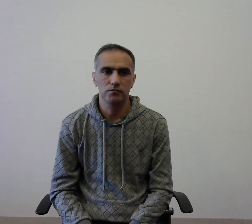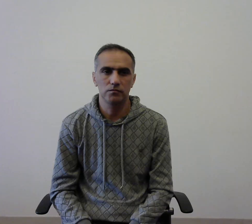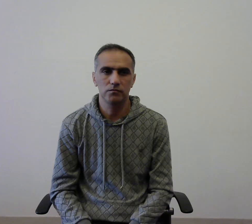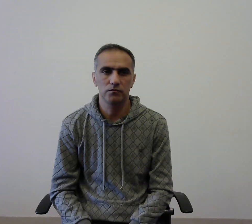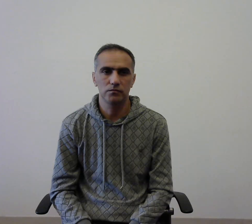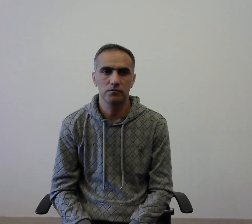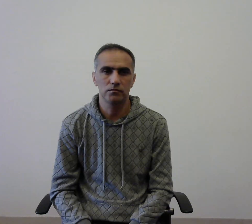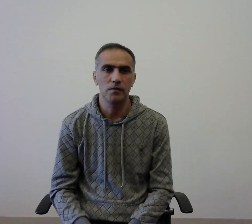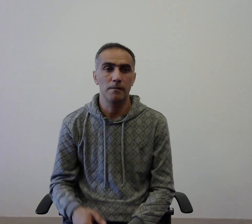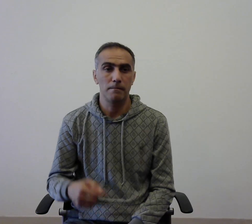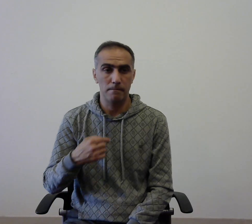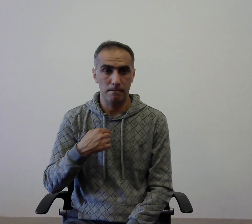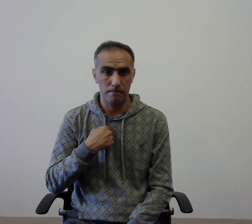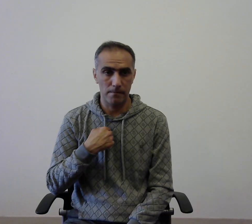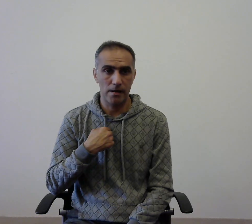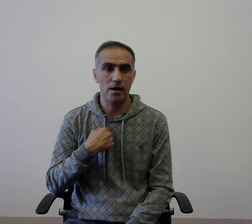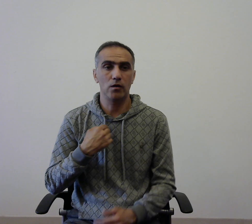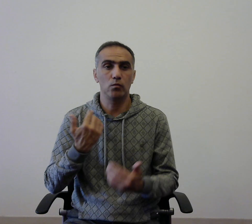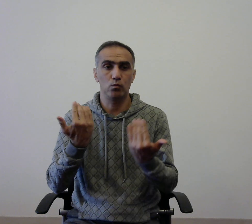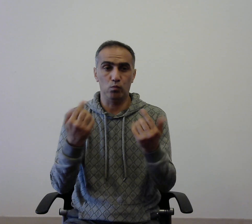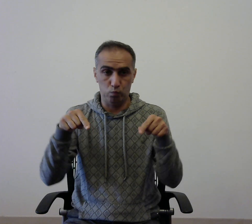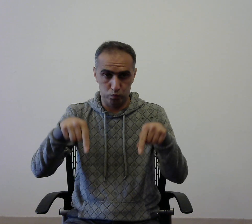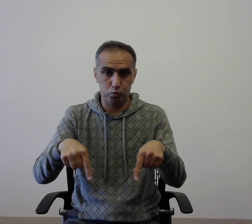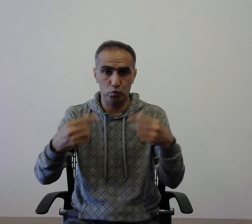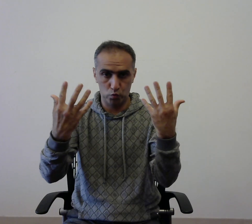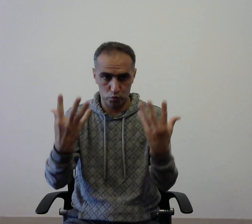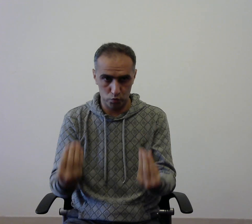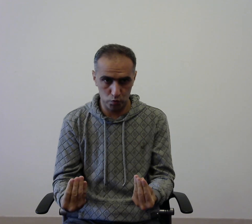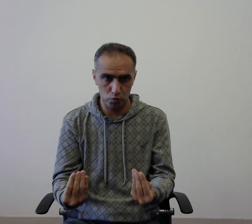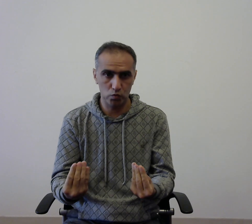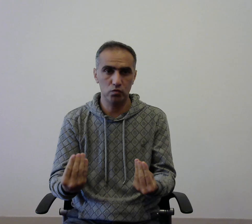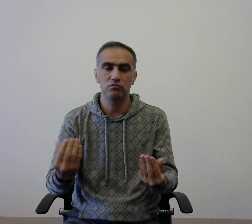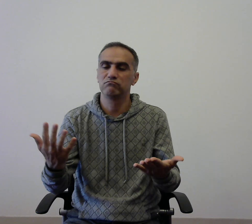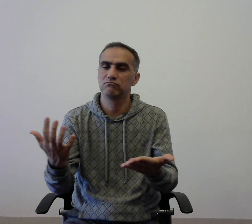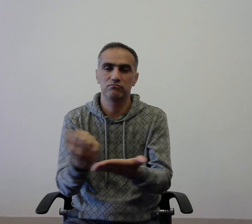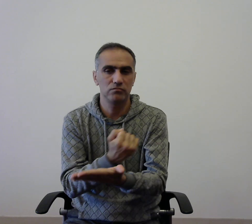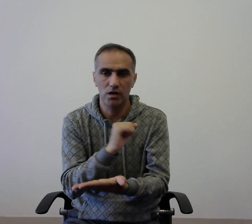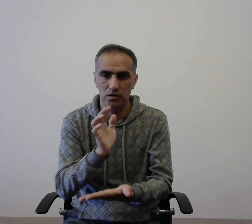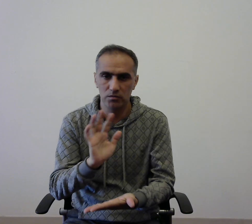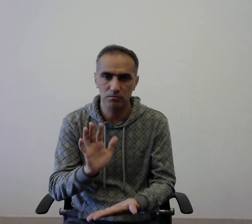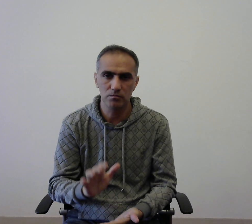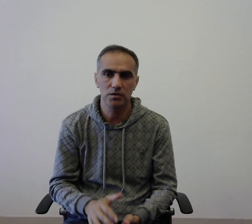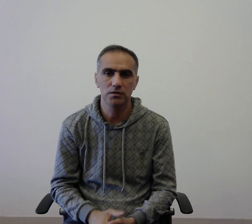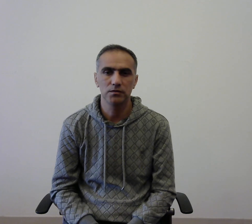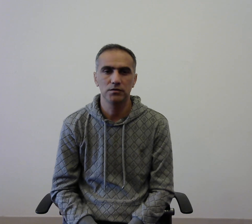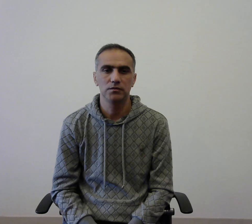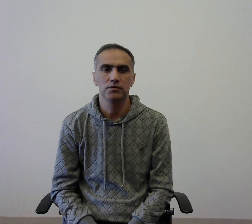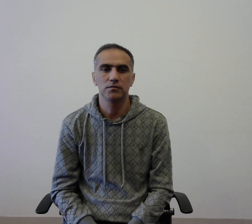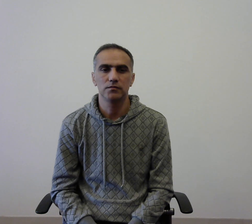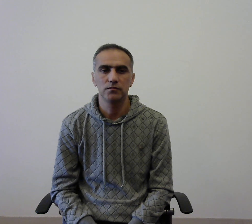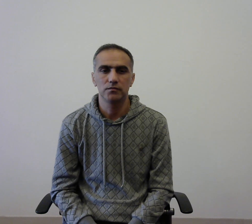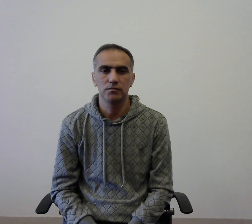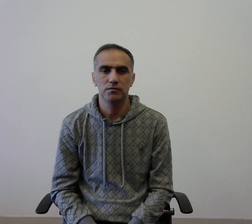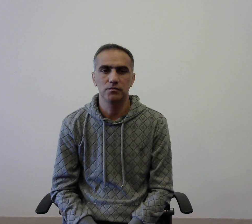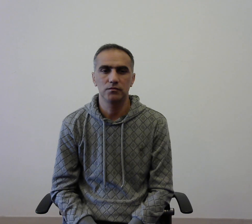Məndə bu gün alınmır